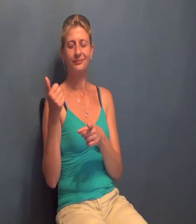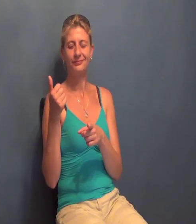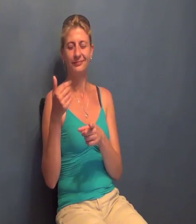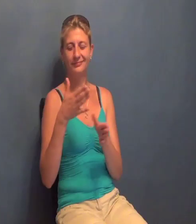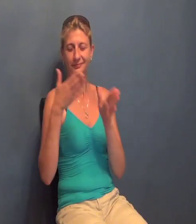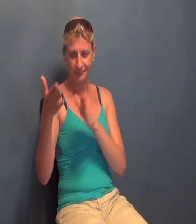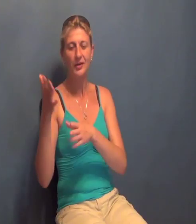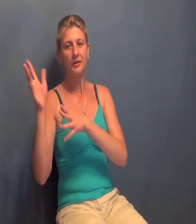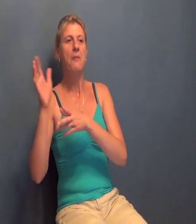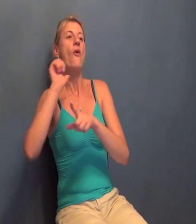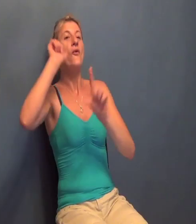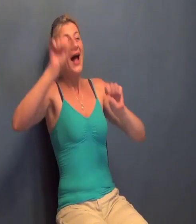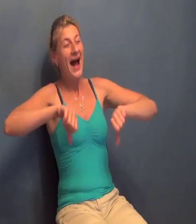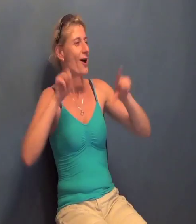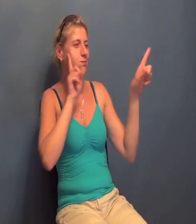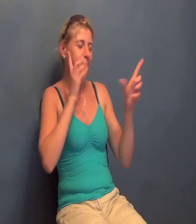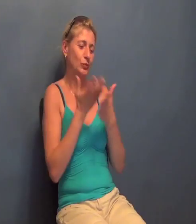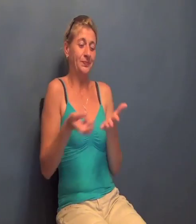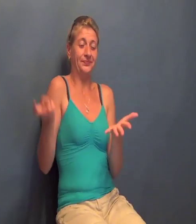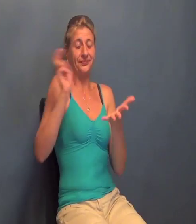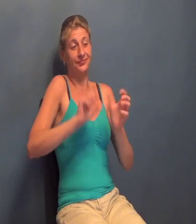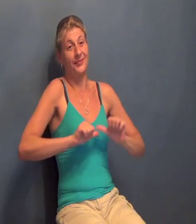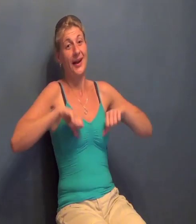Nadchodzi ranek i mężczyzna wstaje, już jest ranek.